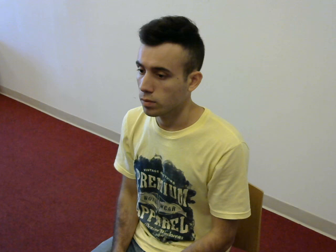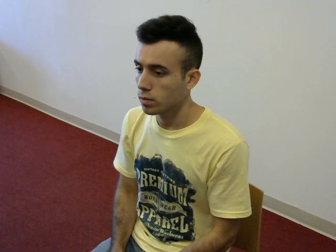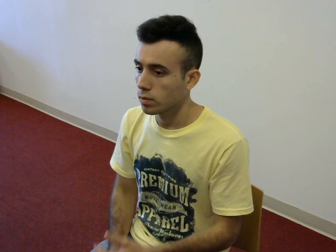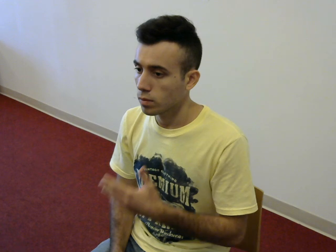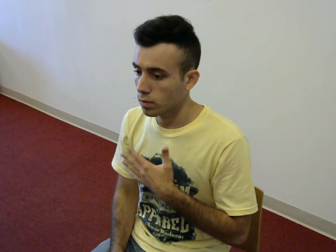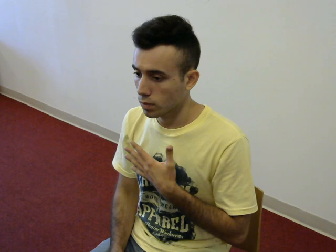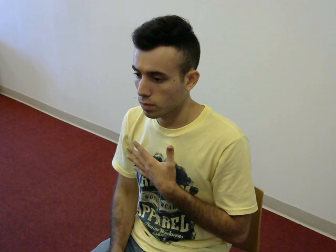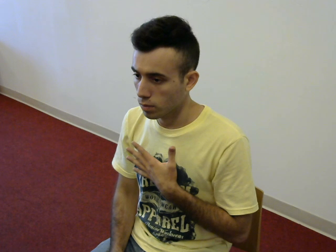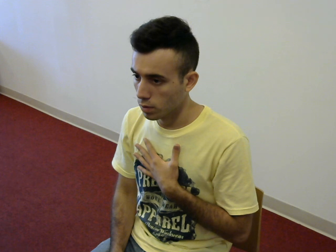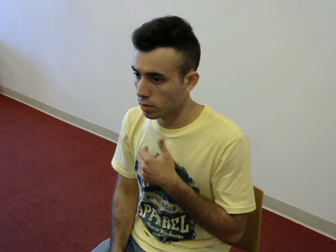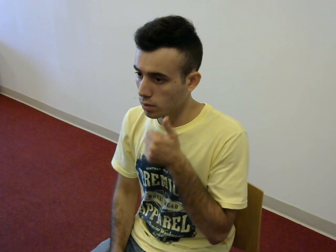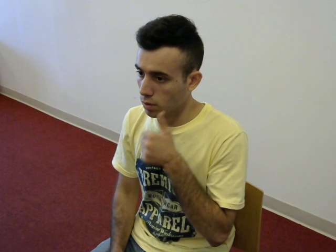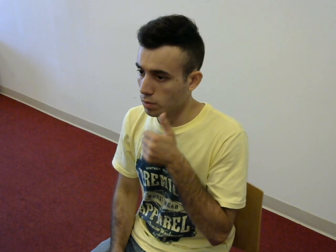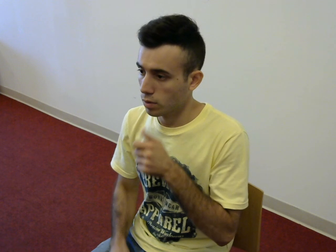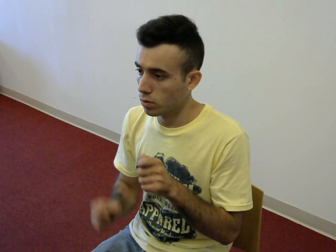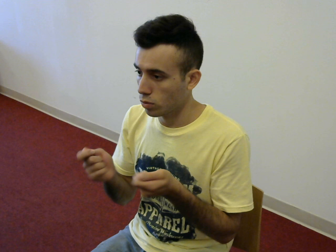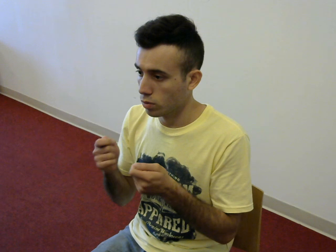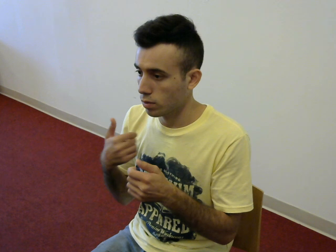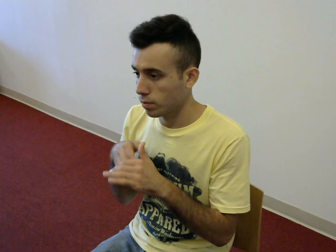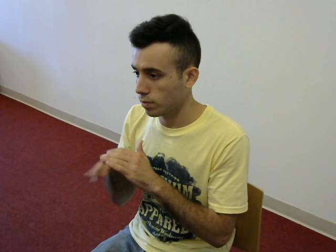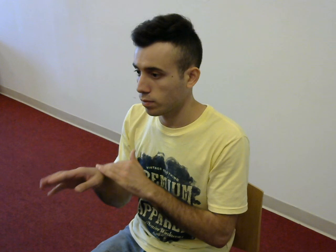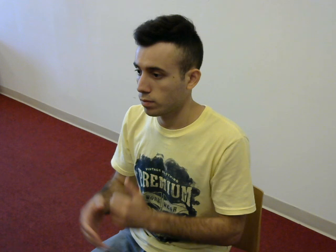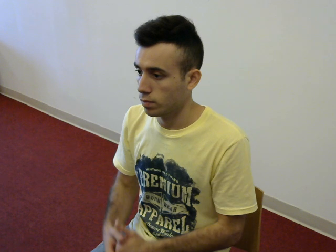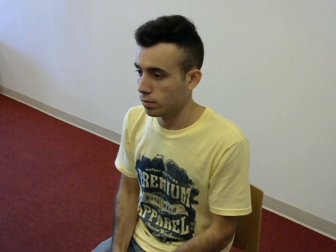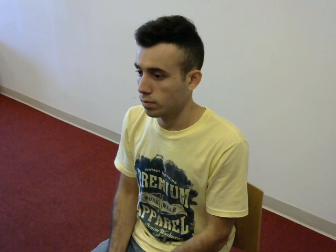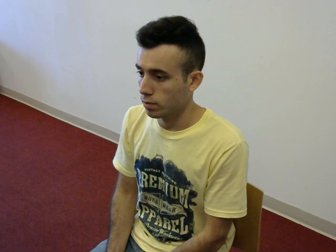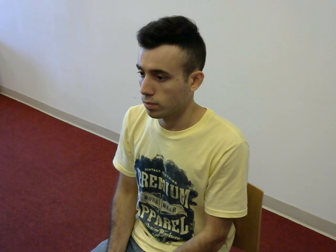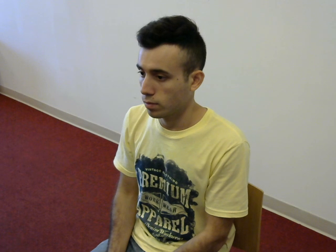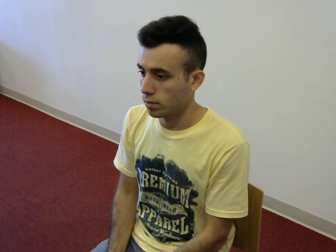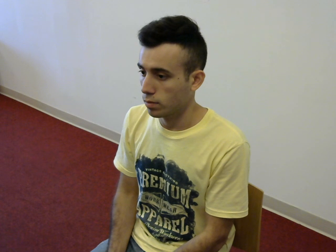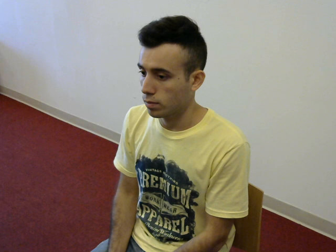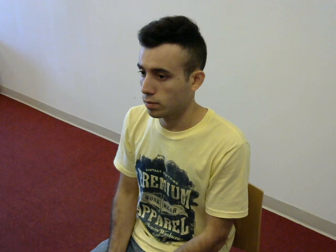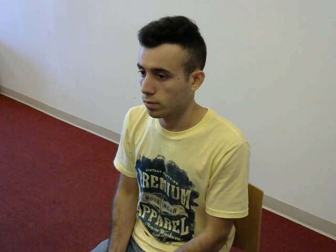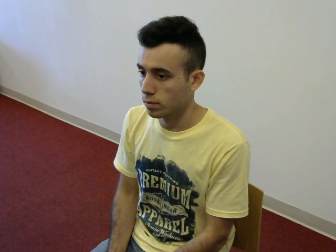Mən sabah toya gedirəm